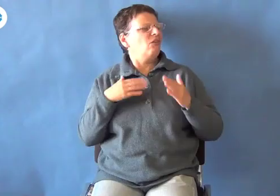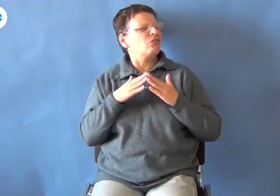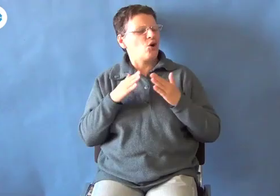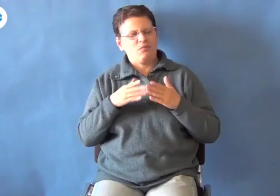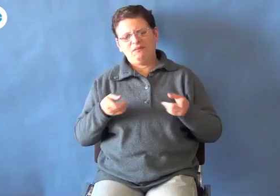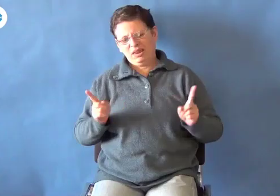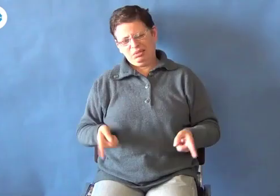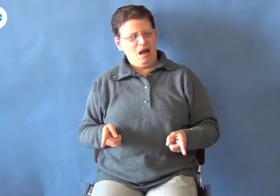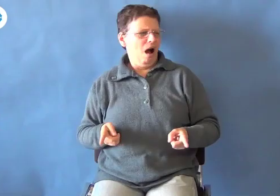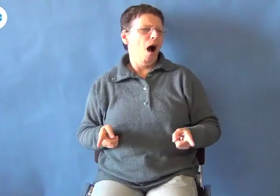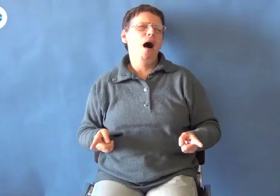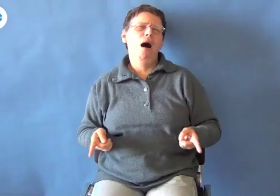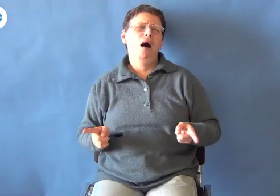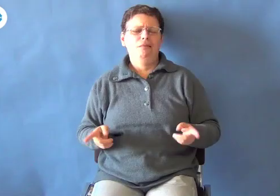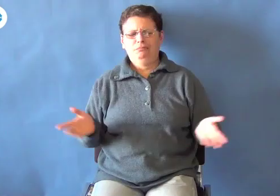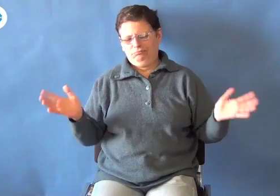Wolę w domu leżeć w wannie.